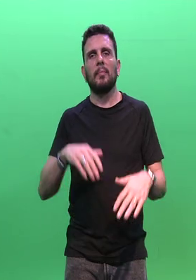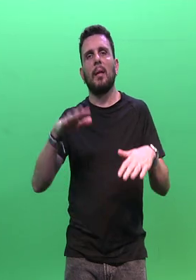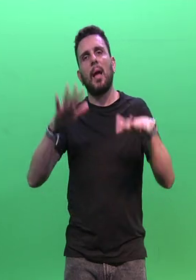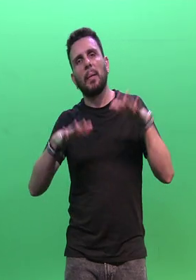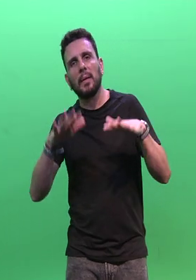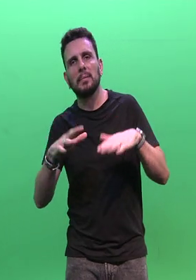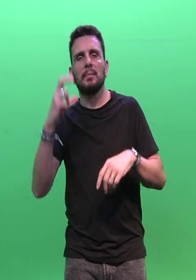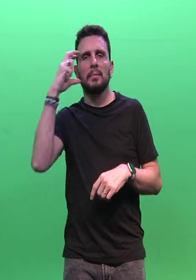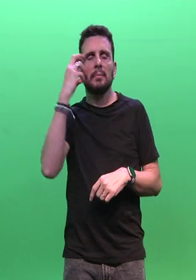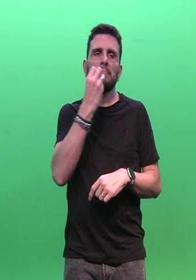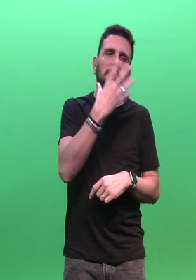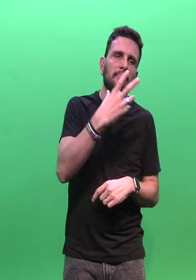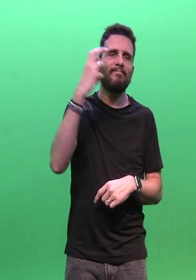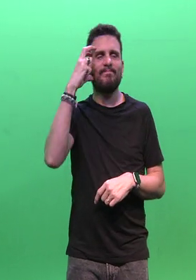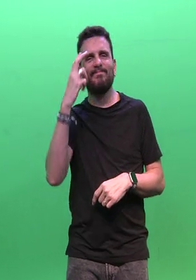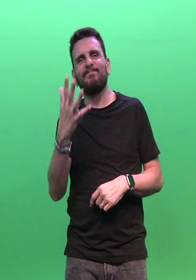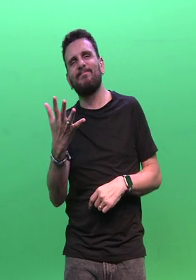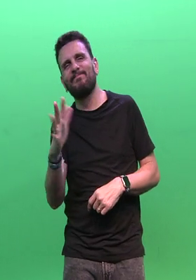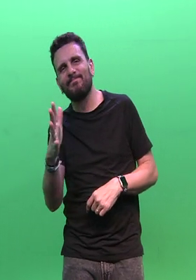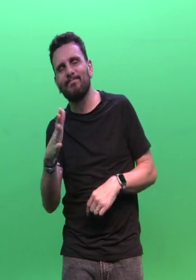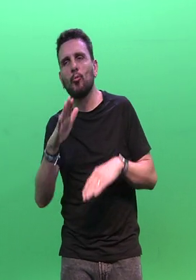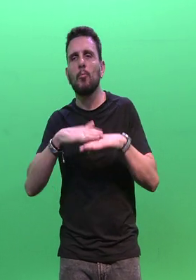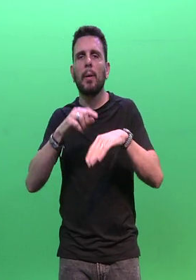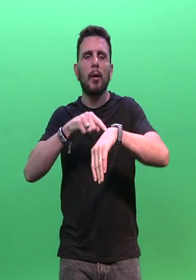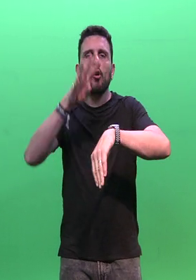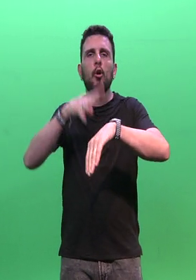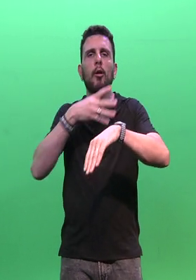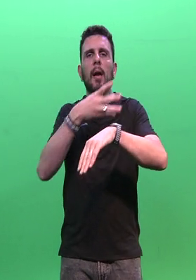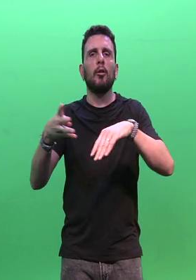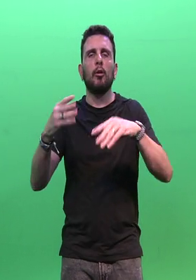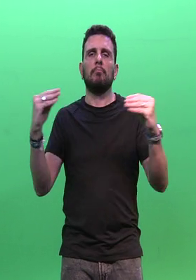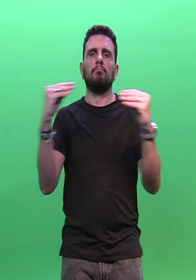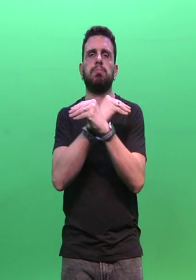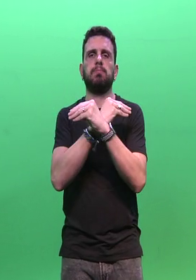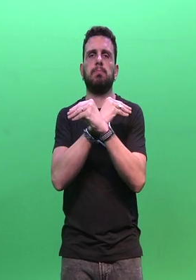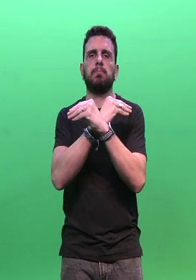De vegades dormo bé i de vegades no gaire, per culpa dels horaris, que els tinc canviats.